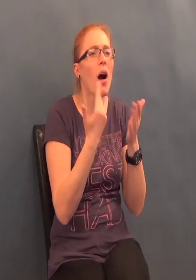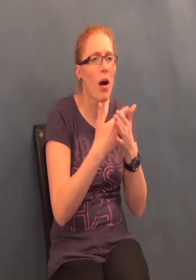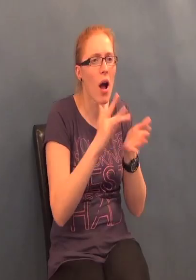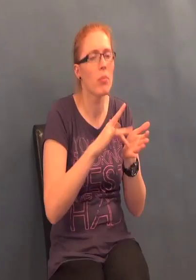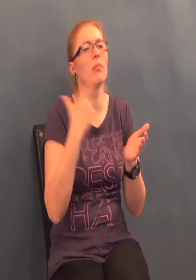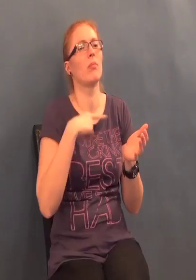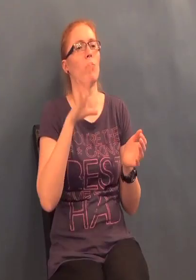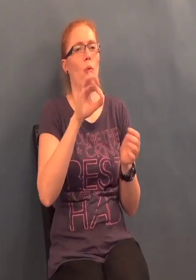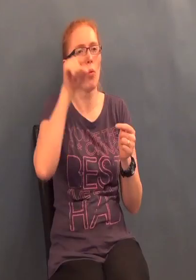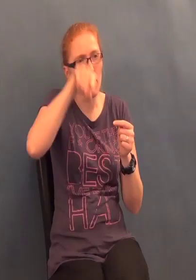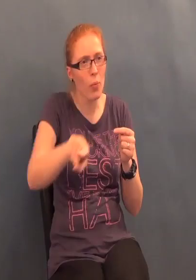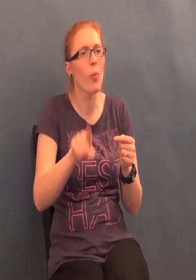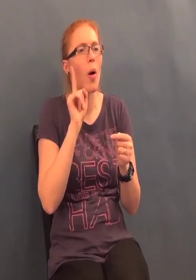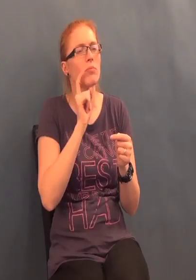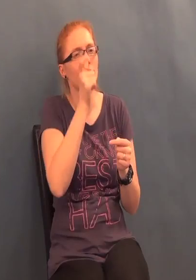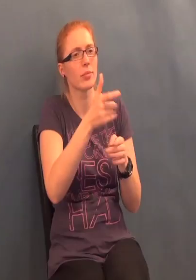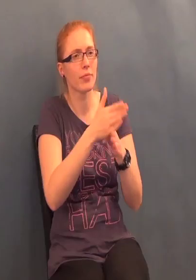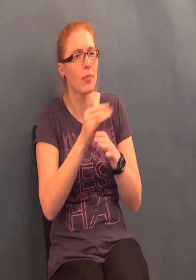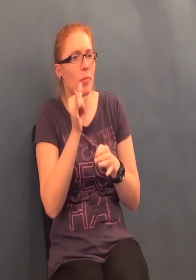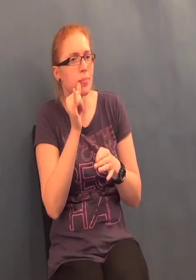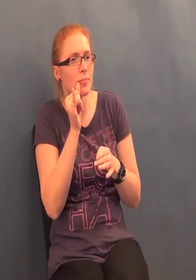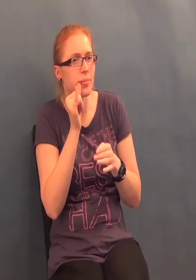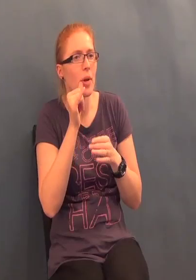Ponieważ ten mężczyzna bezczelnie zapalił sobie papierosa.